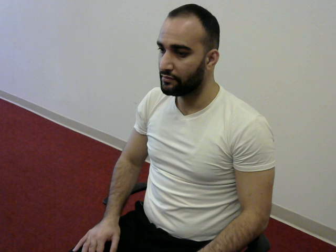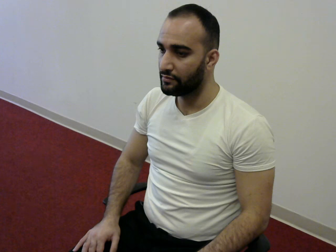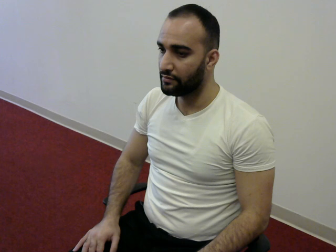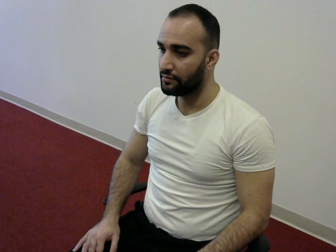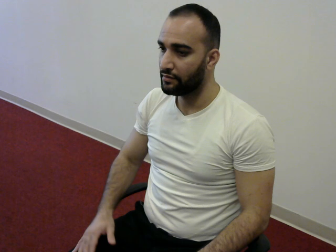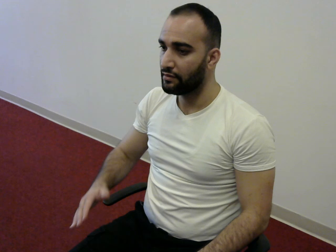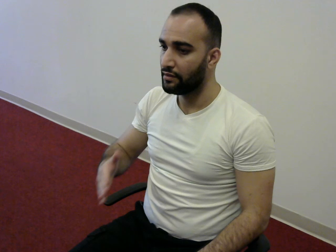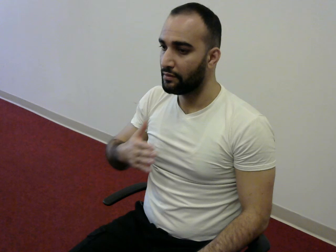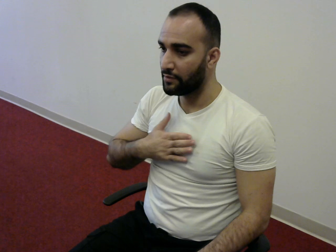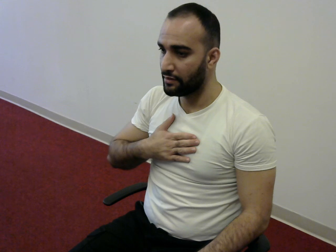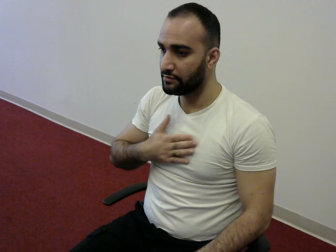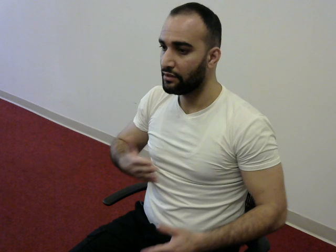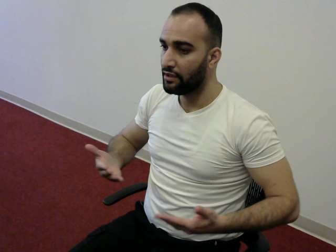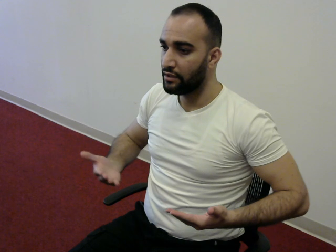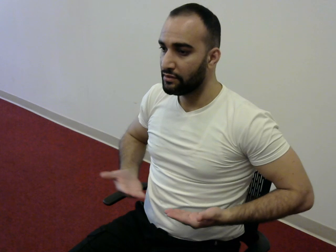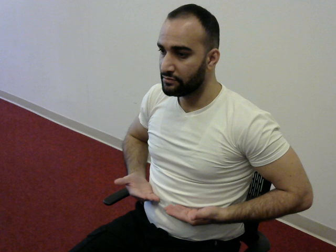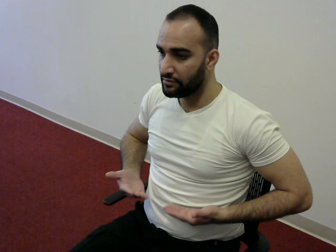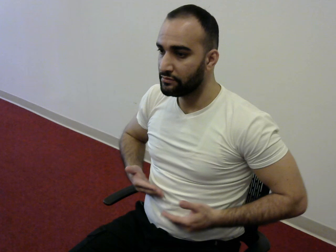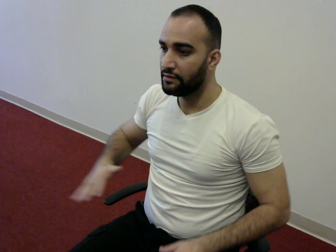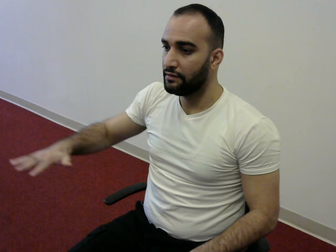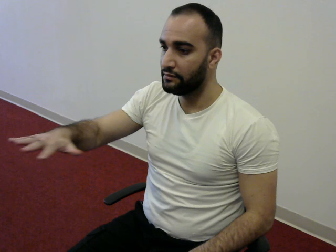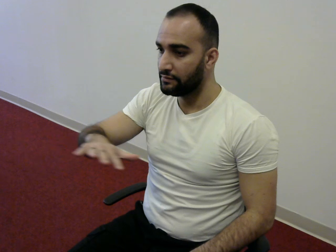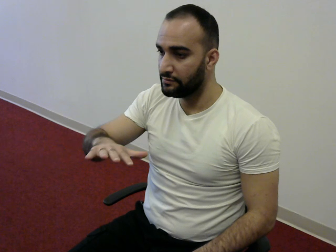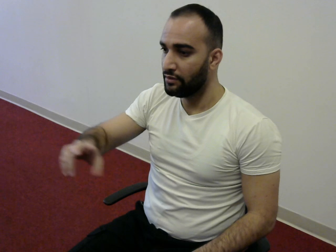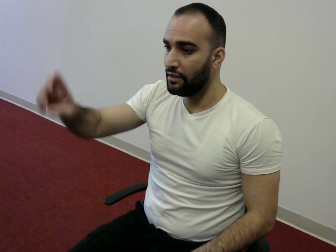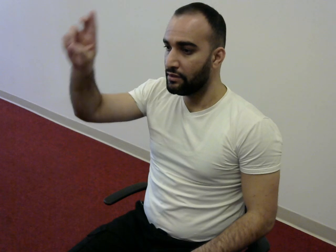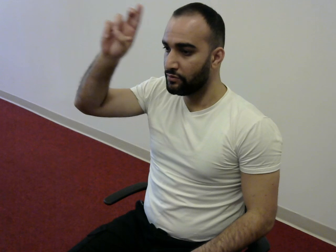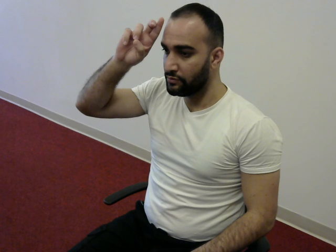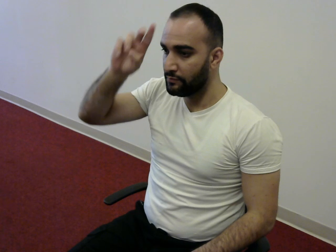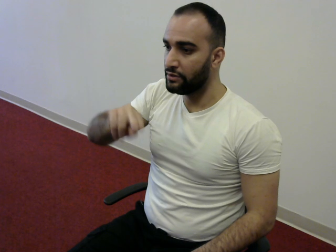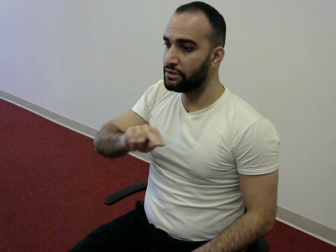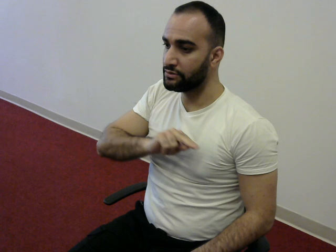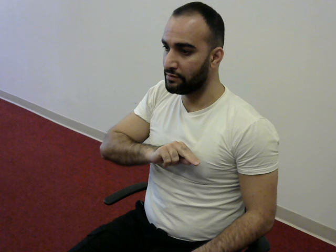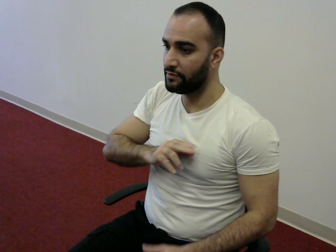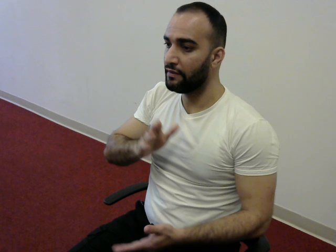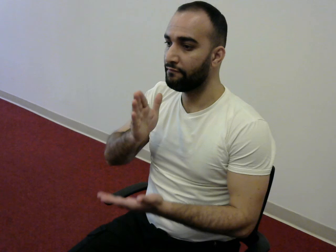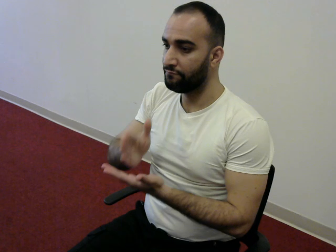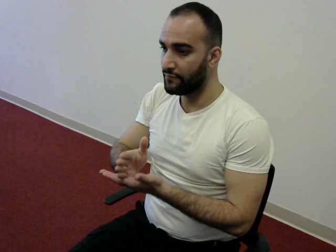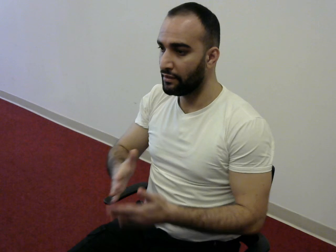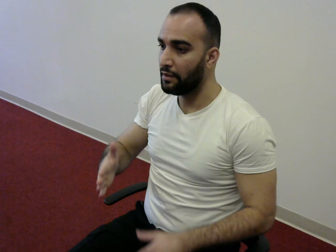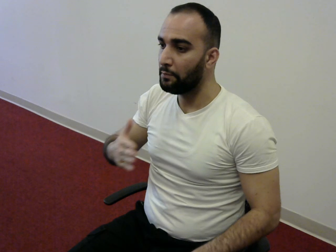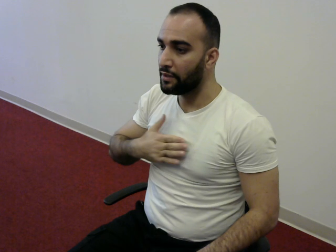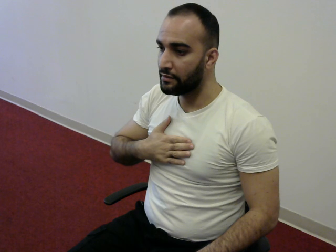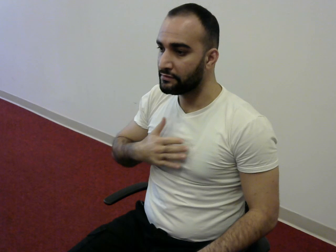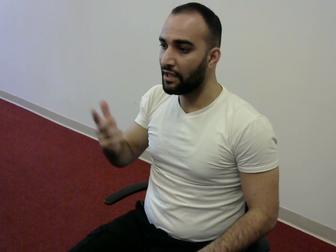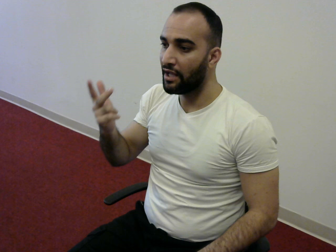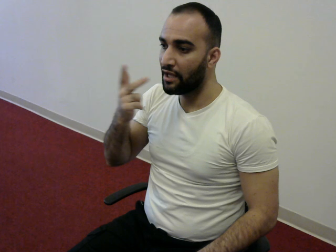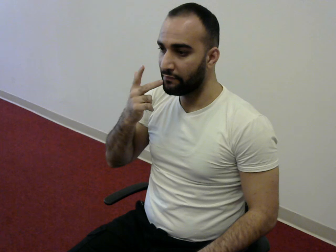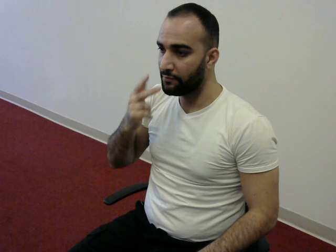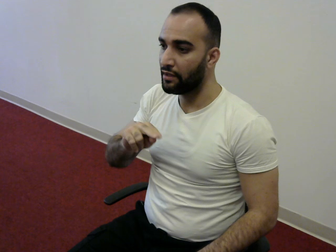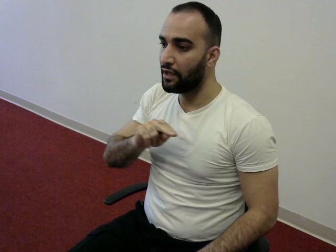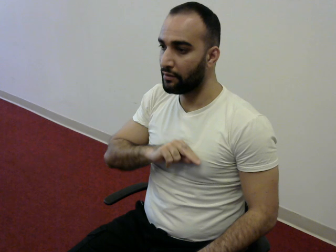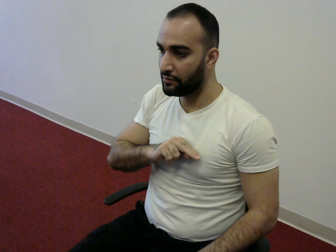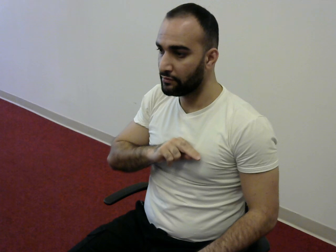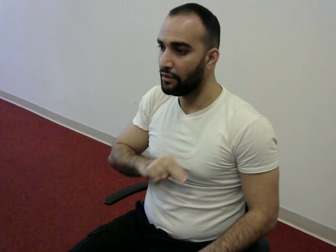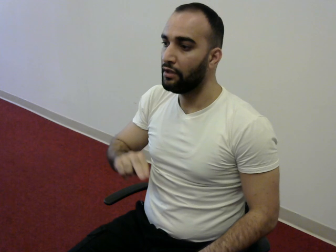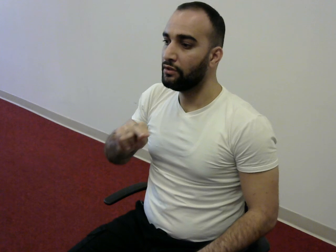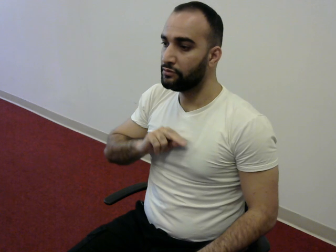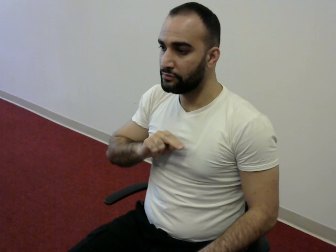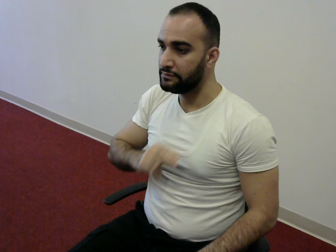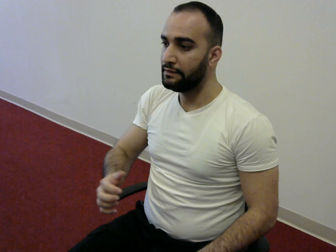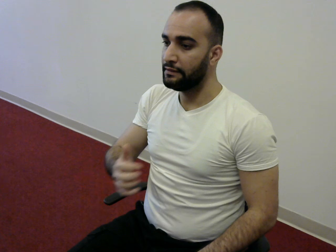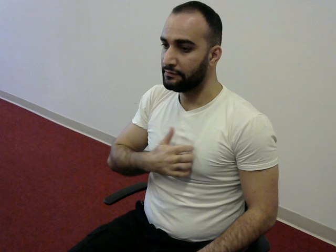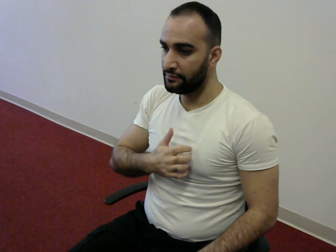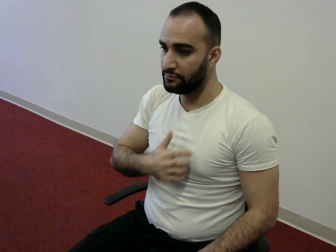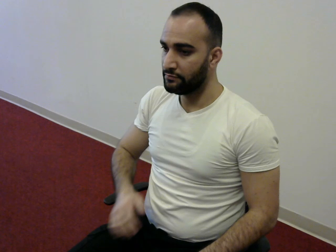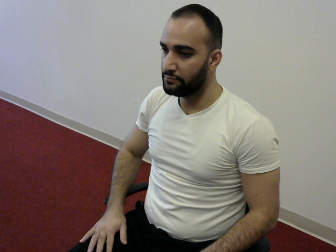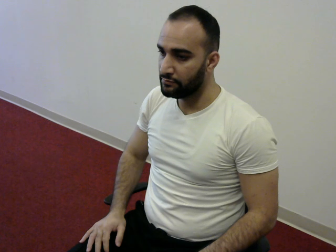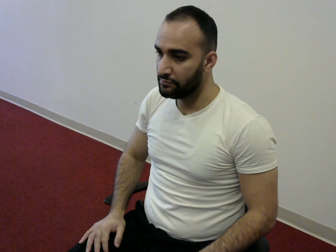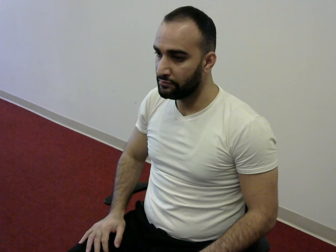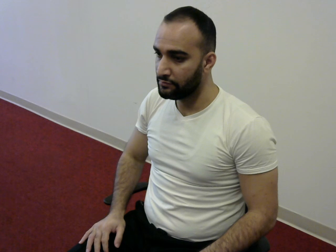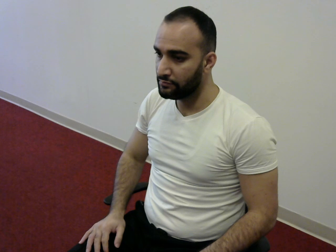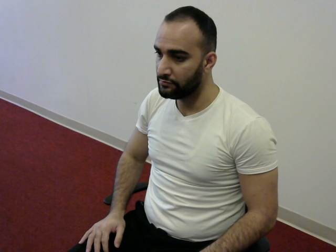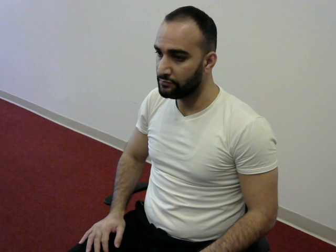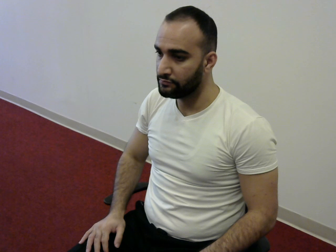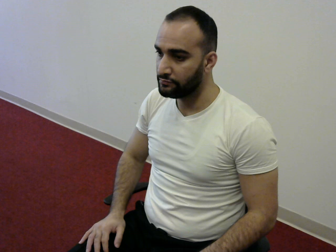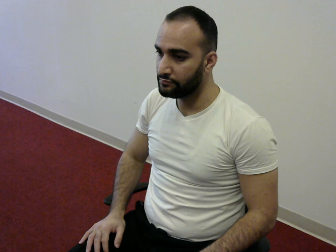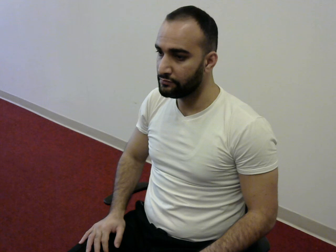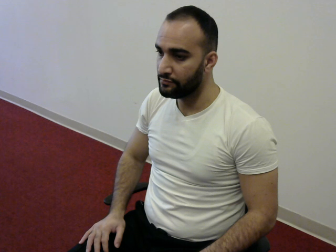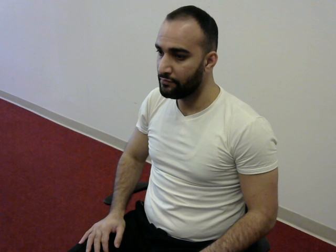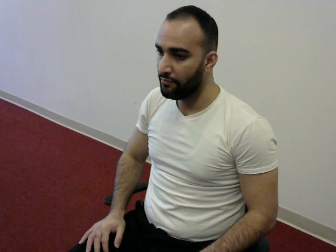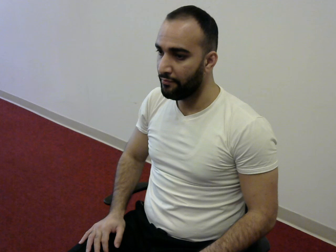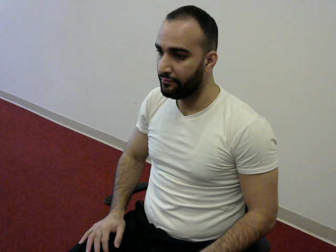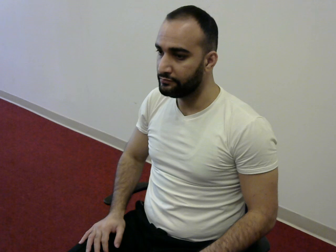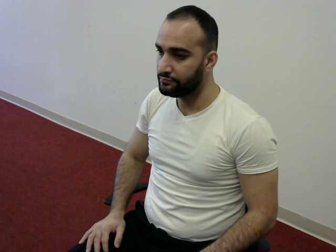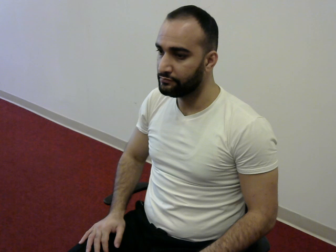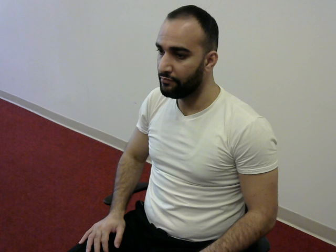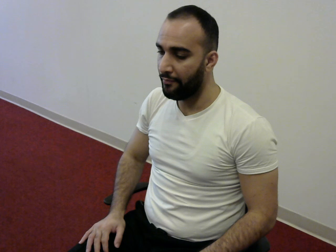Mənim yaşadığım ərazidə dövlət işi var, mən həmin işdə işləmək istəyirəm